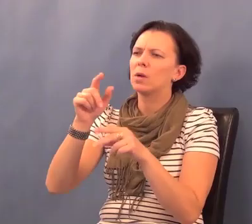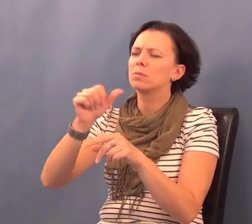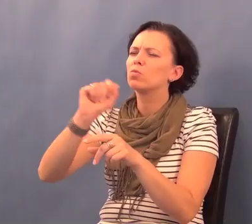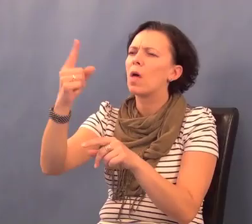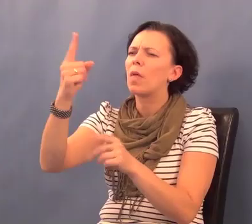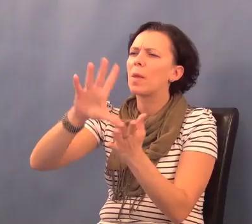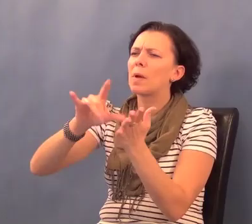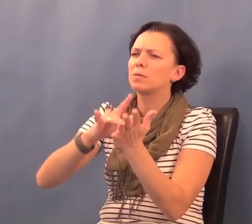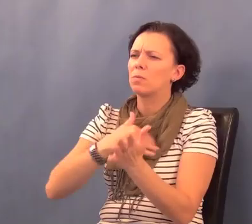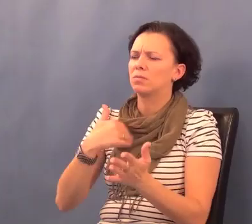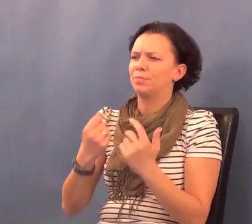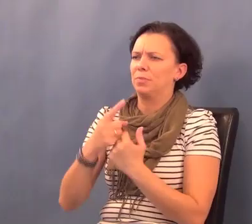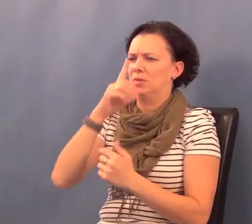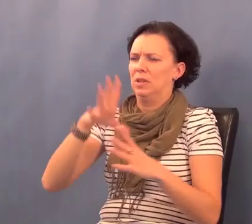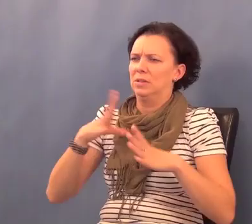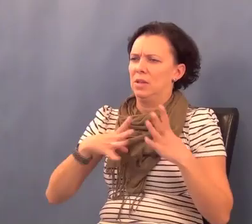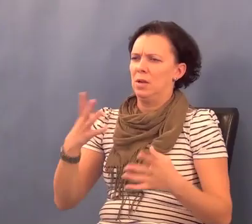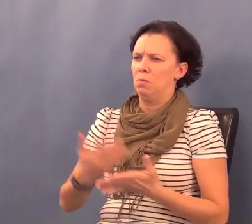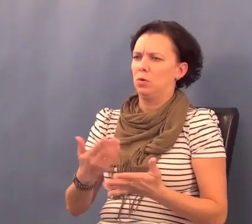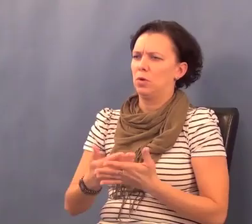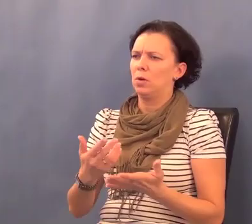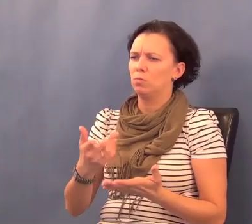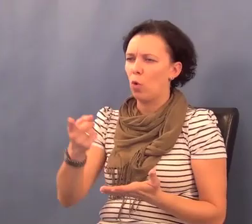Jest jedno miasto w Polsce, gdzie ludzie się zdenerwowali.